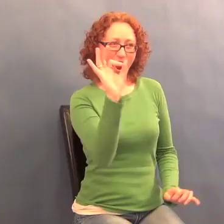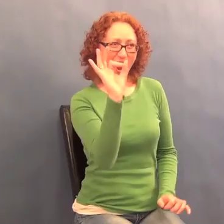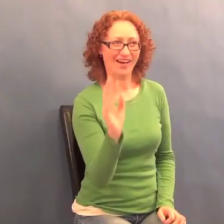Charlie Chaplin.